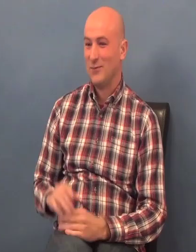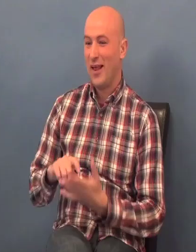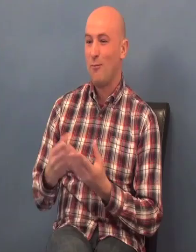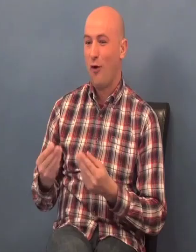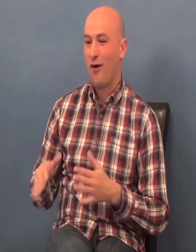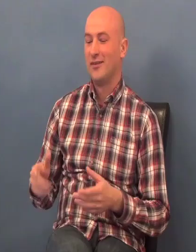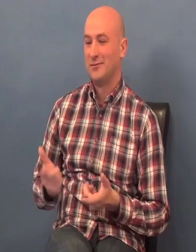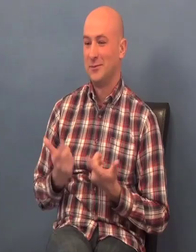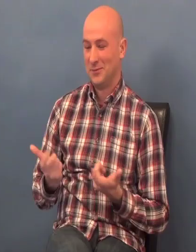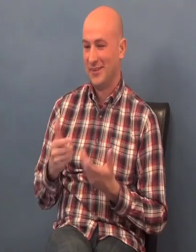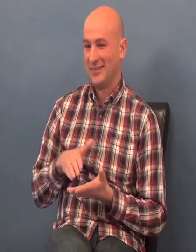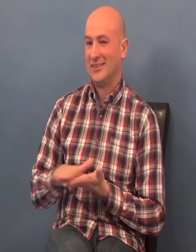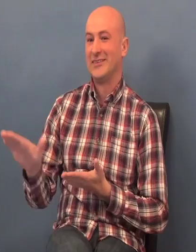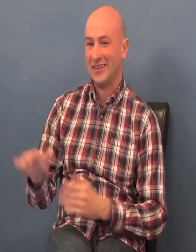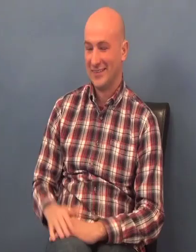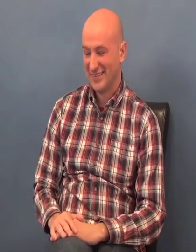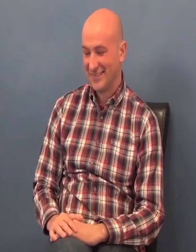Glazurowa podłoga jest mokra i można się poślizgnąć.